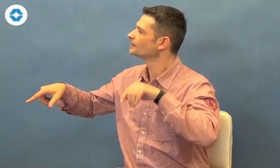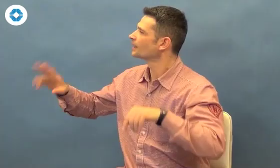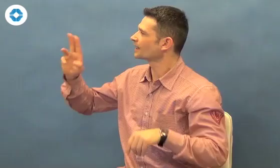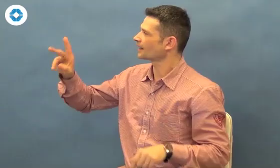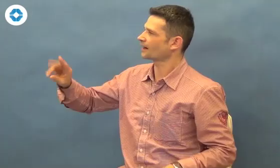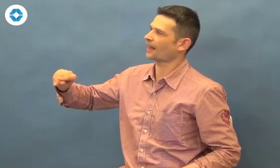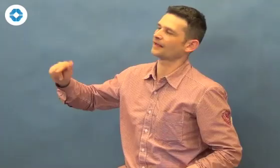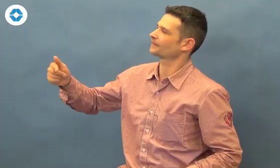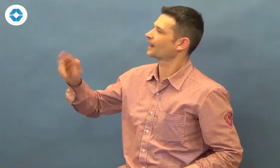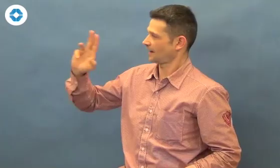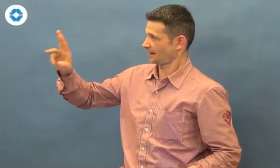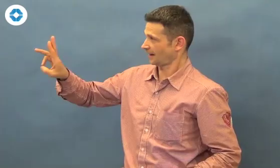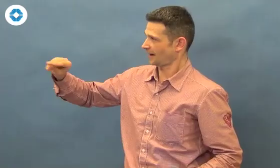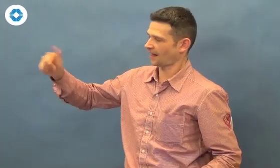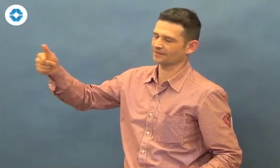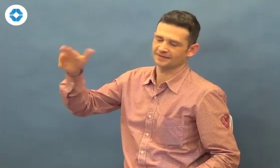kret.